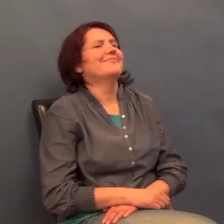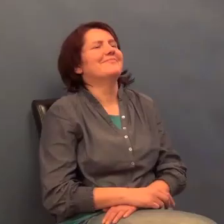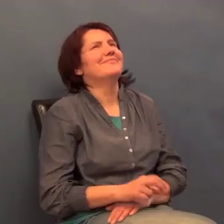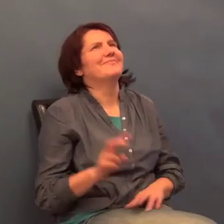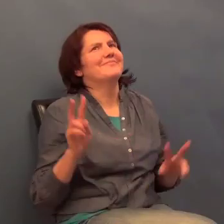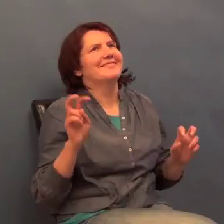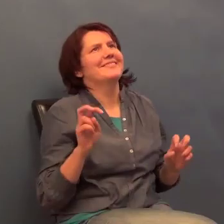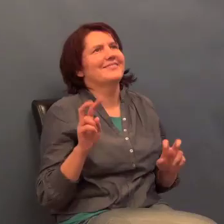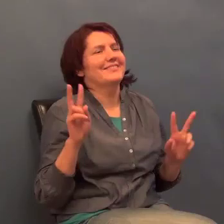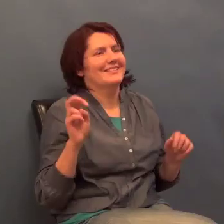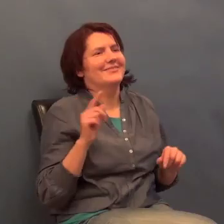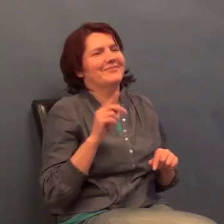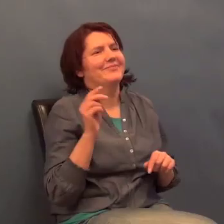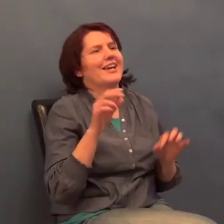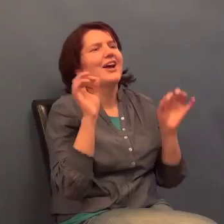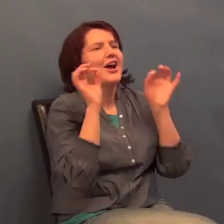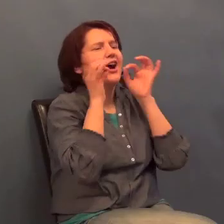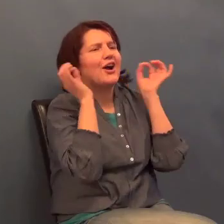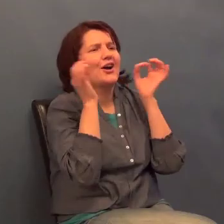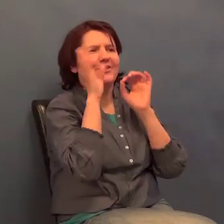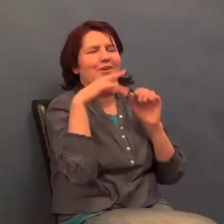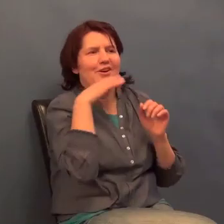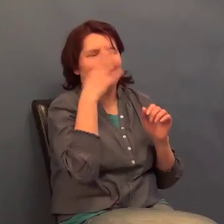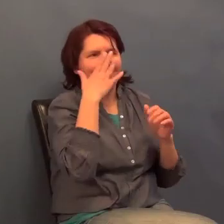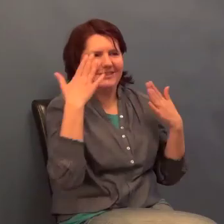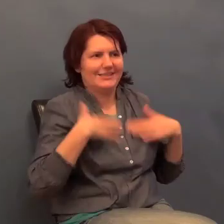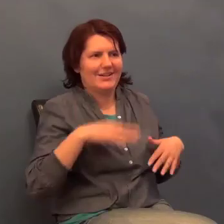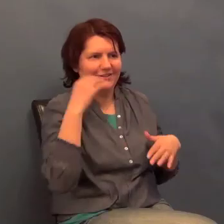Film opowiada o szaro-czarnym kocie.